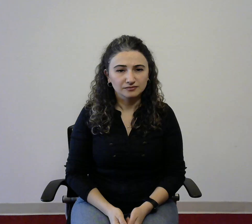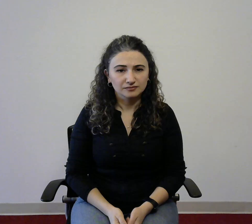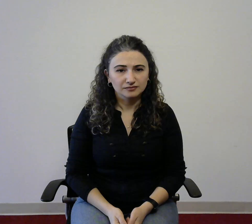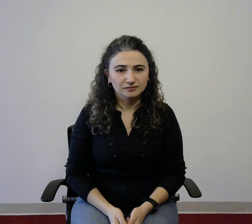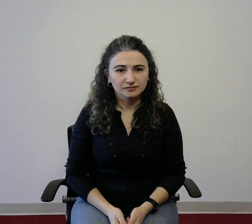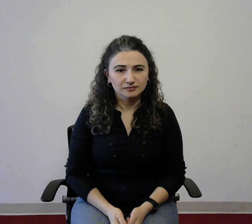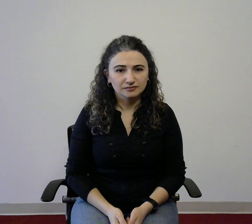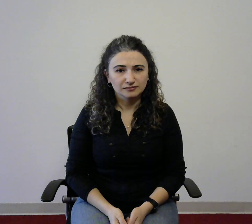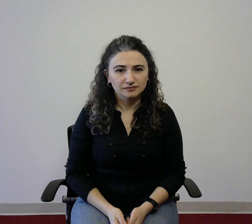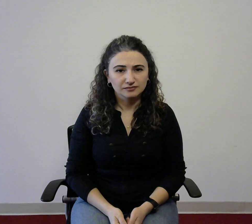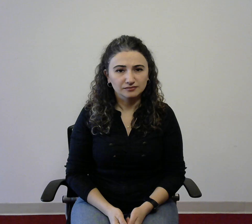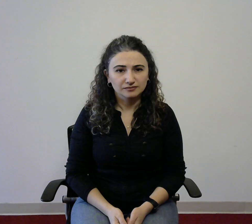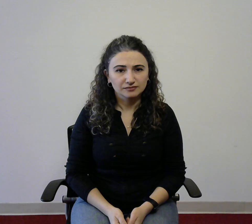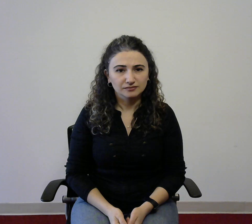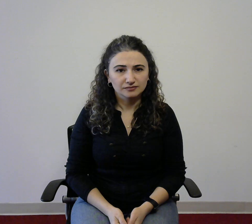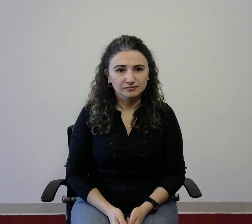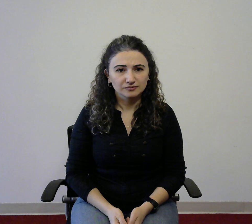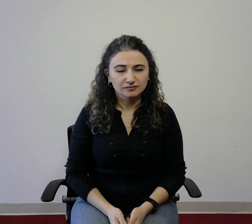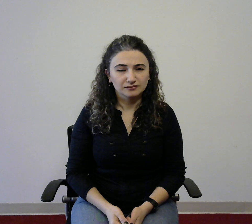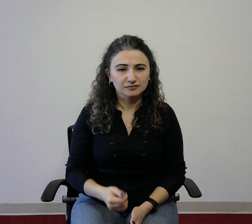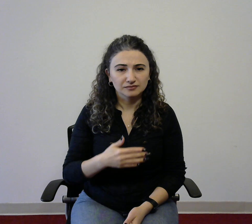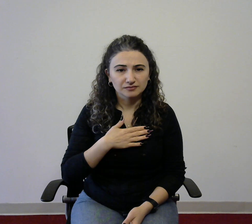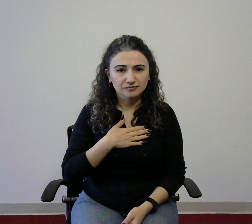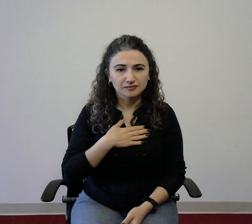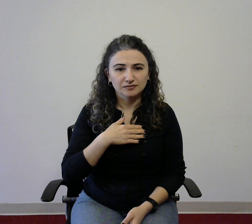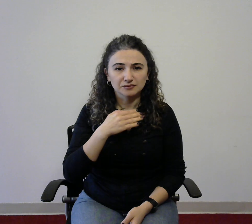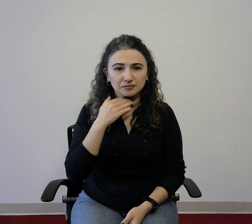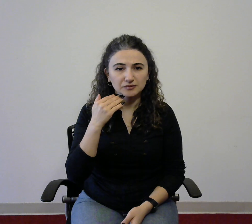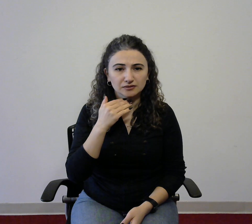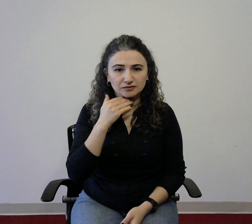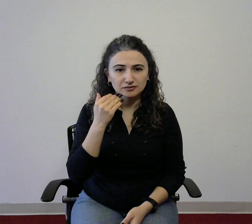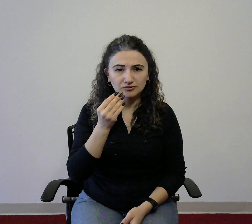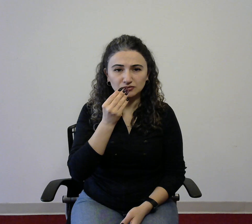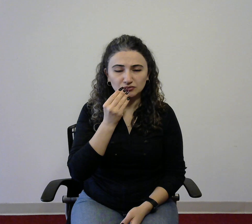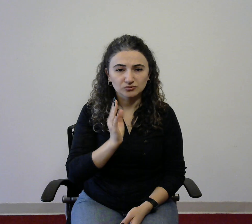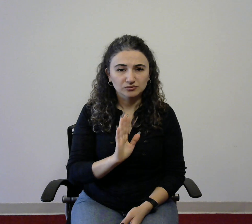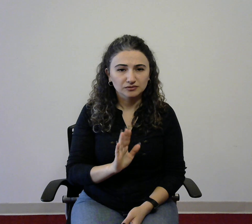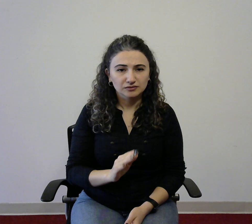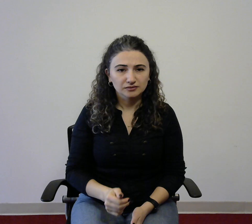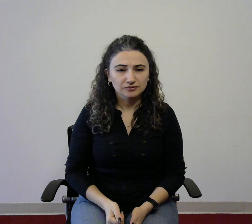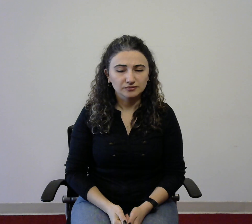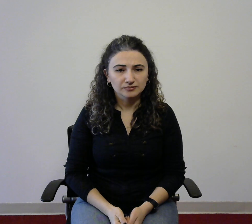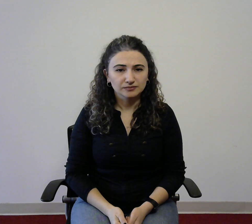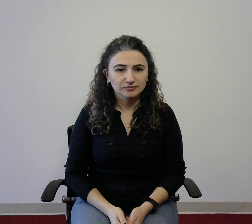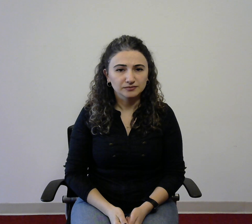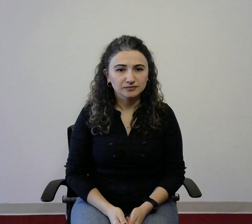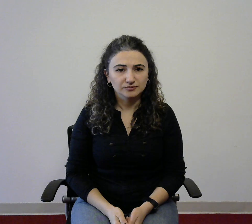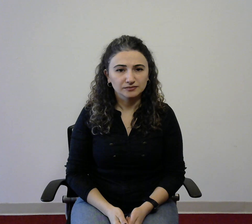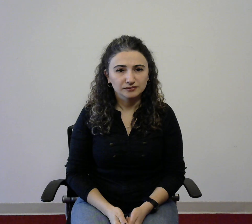Mən ət yemirəm